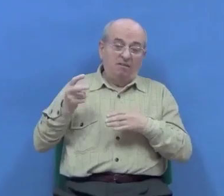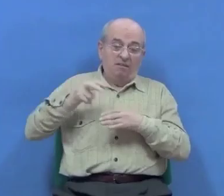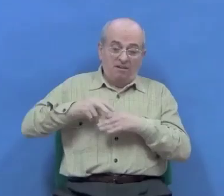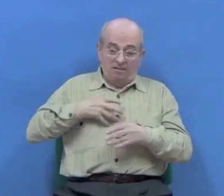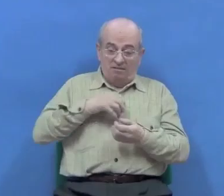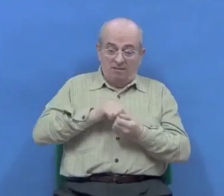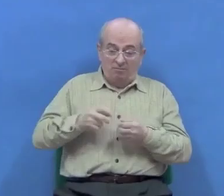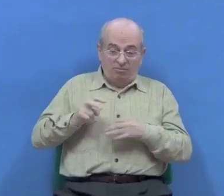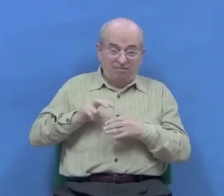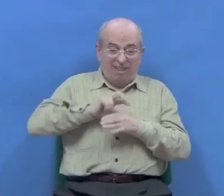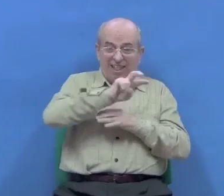Budzi się przestraszona.